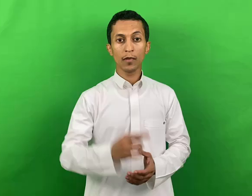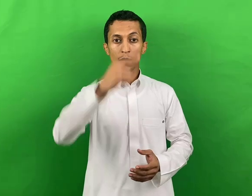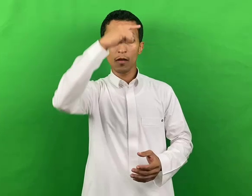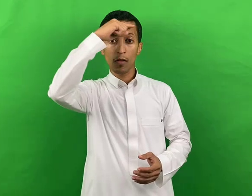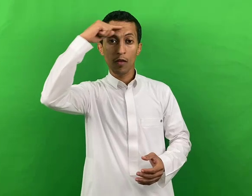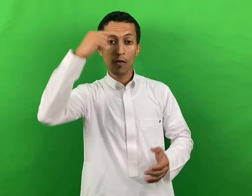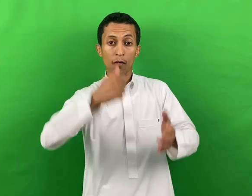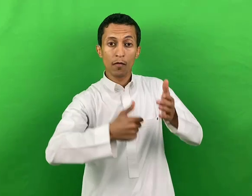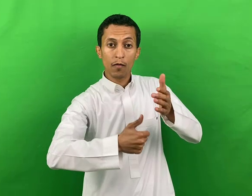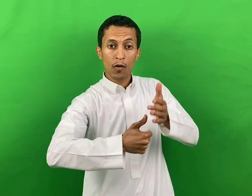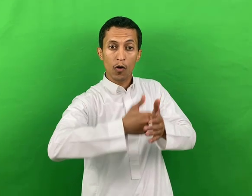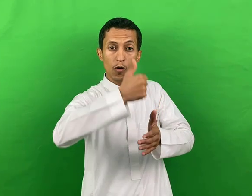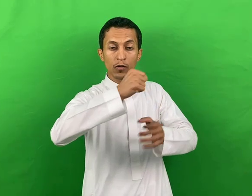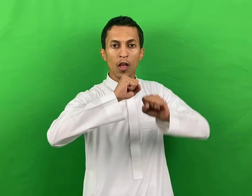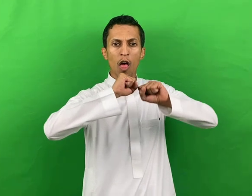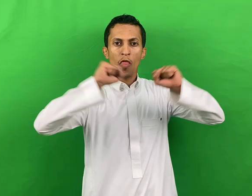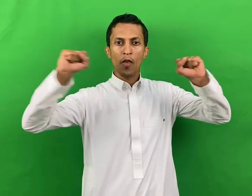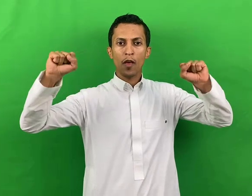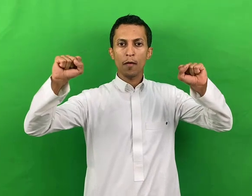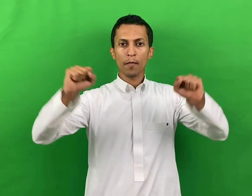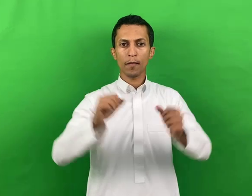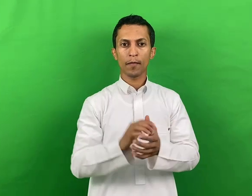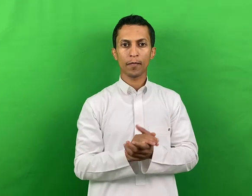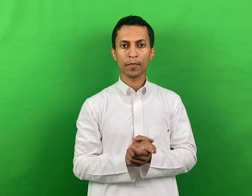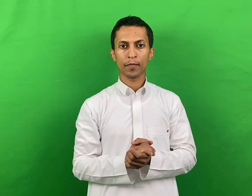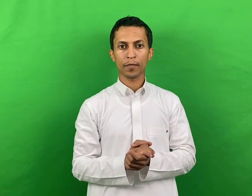قد فاز فوزا عظيما